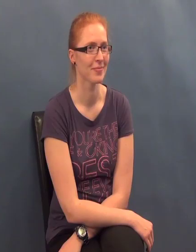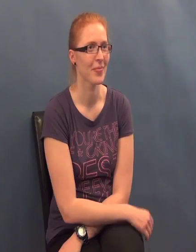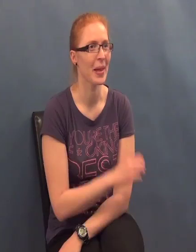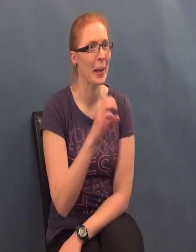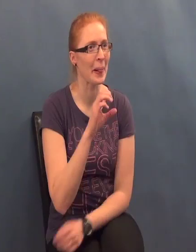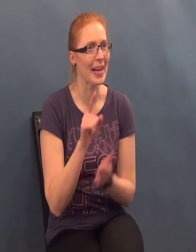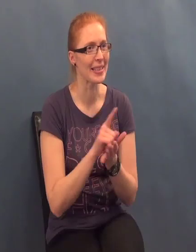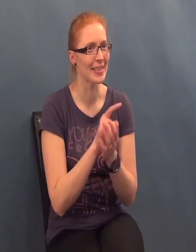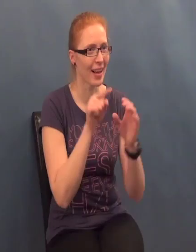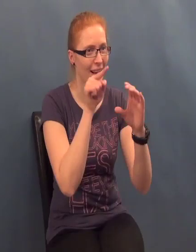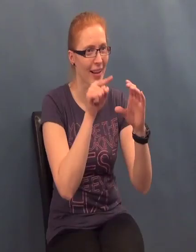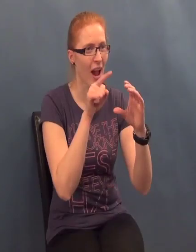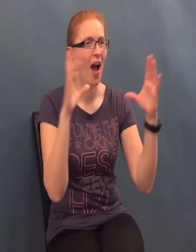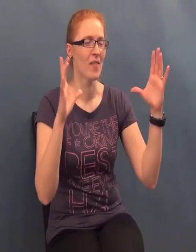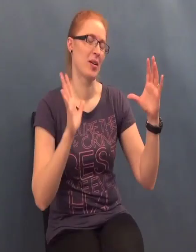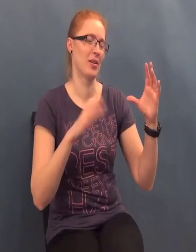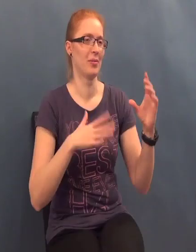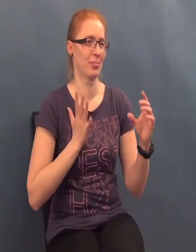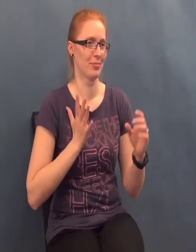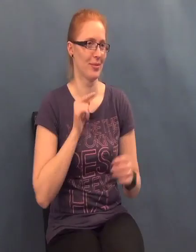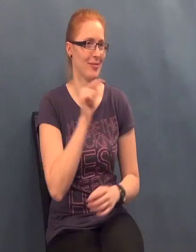W małe jest trudniej trafić, więc to ryzykowne. Z większym jest bezpieczniej.